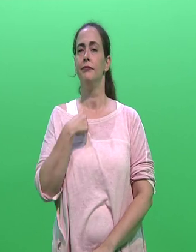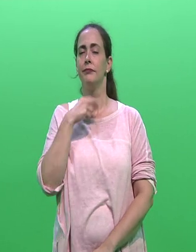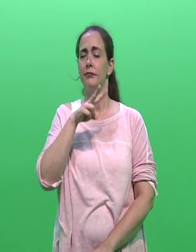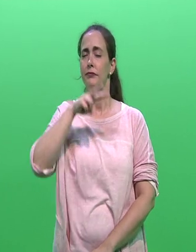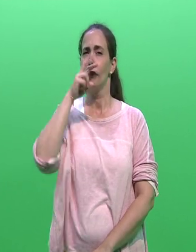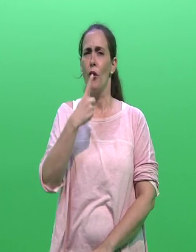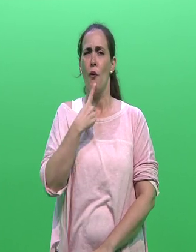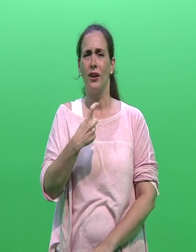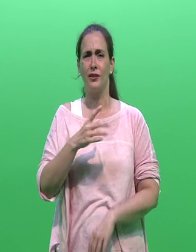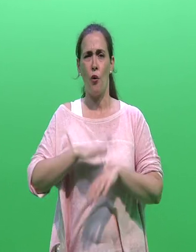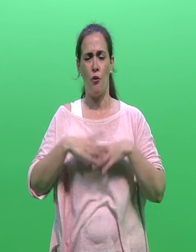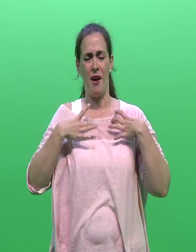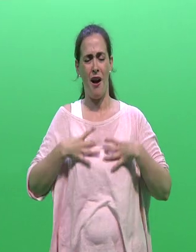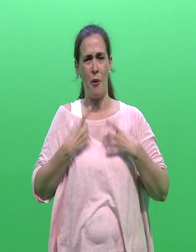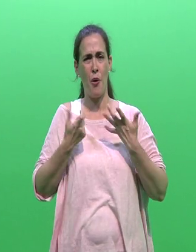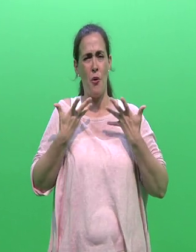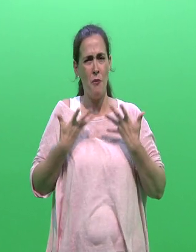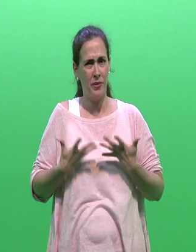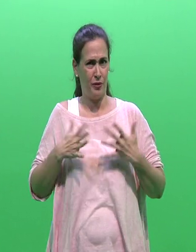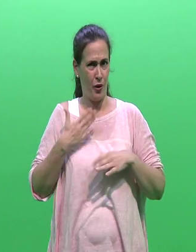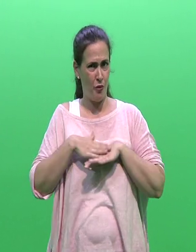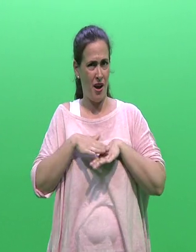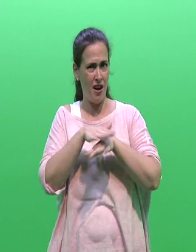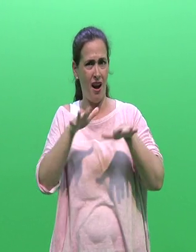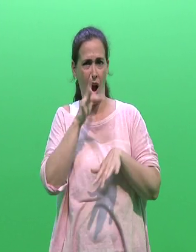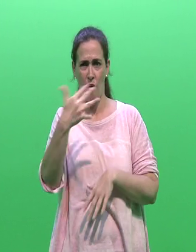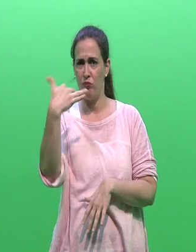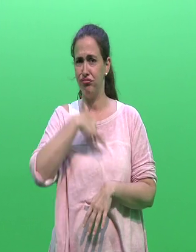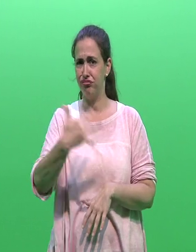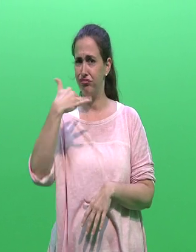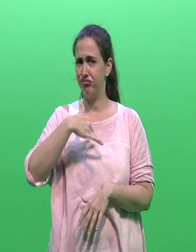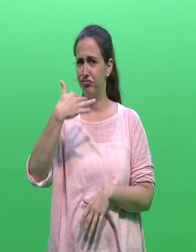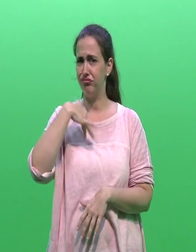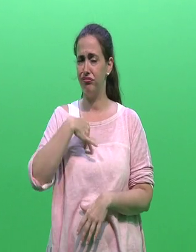Em costa respirar perquè em pesen els pulmons, pot ser que sigui perquè he empassat aigua quan nedava?